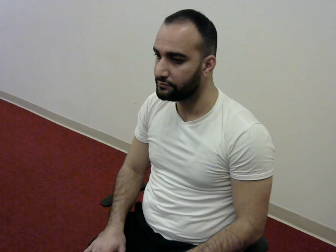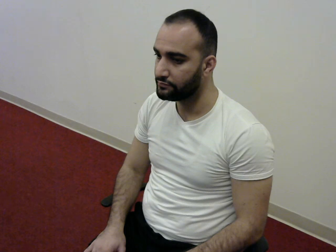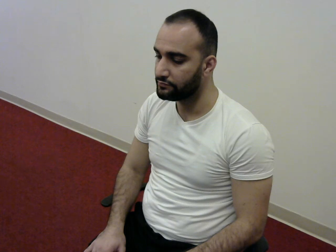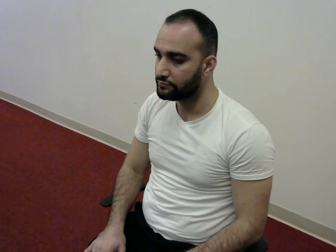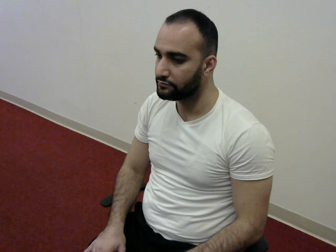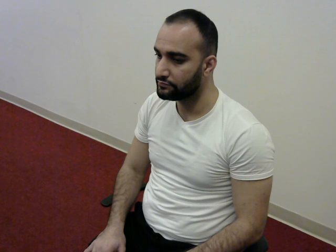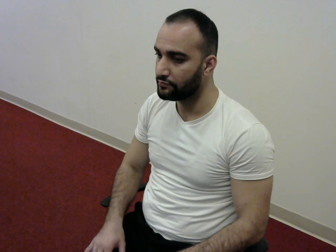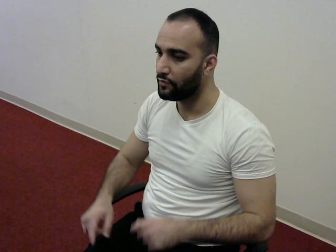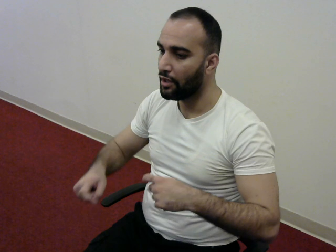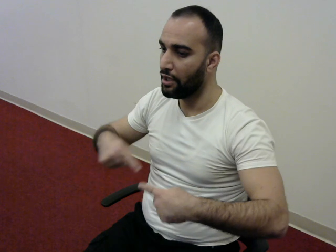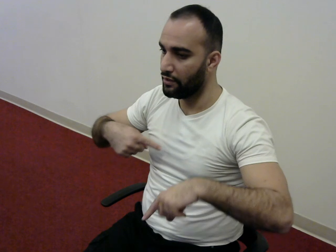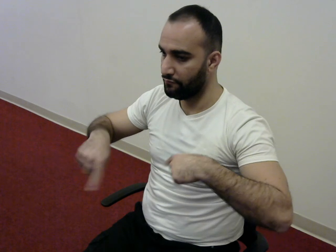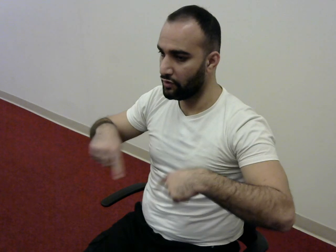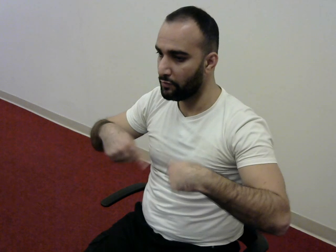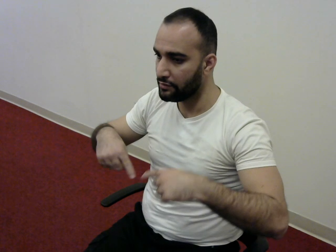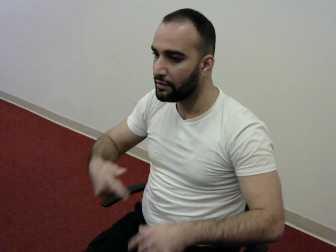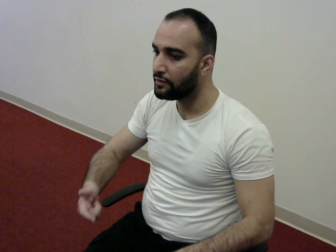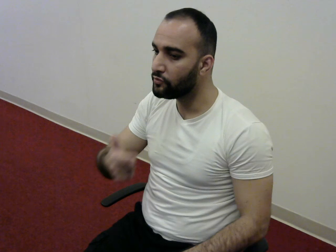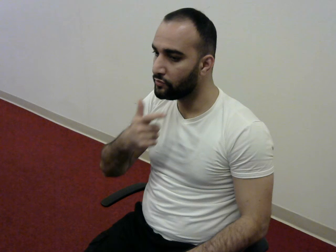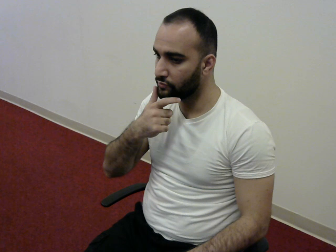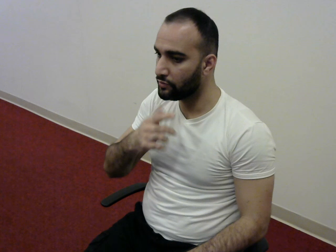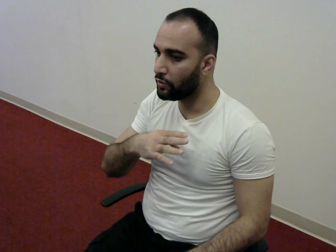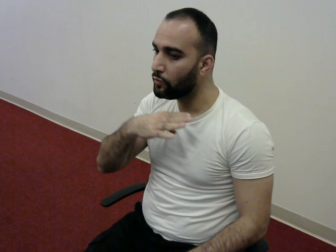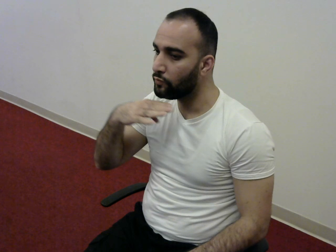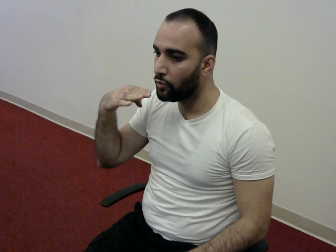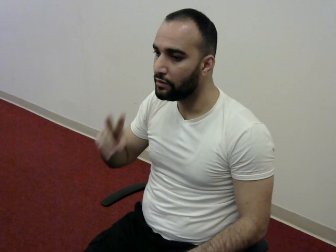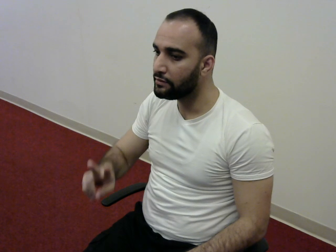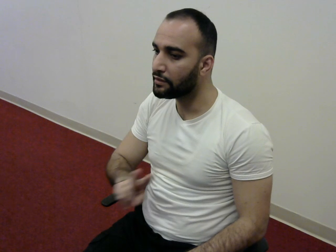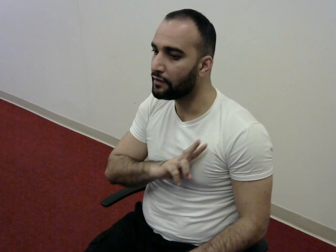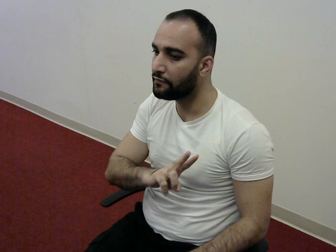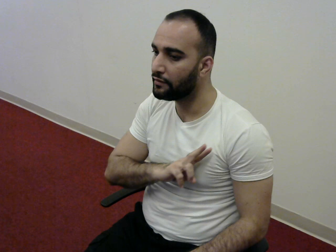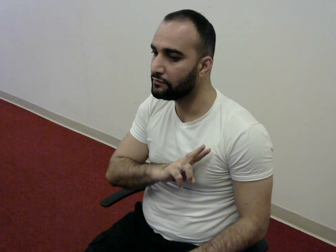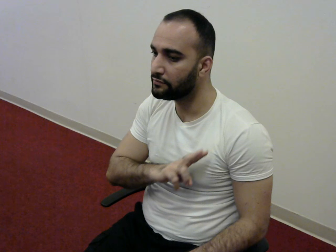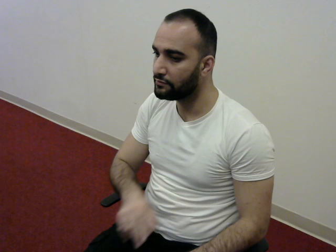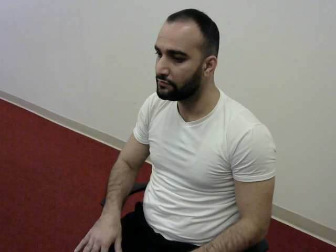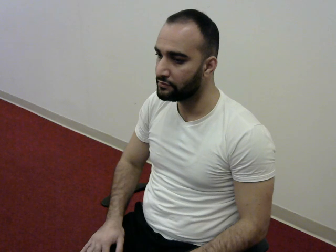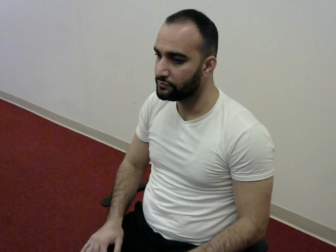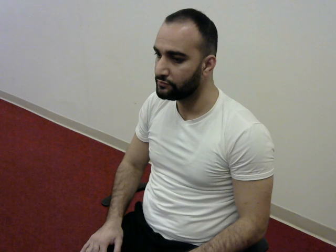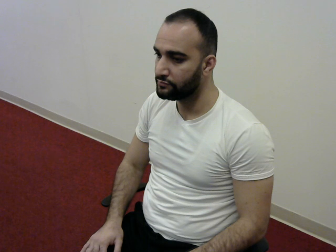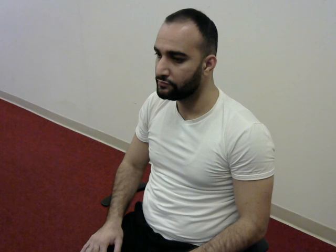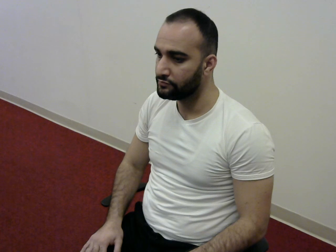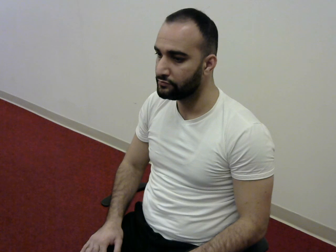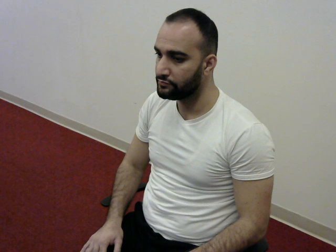Futbol izləməyi çox sevirəm